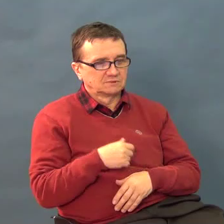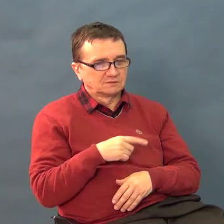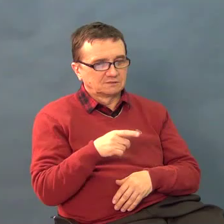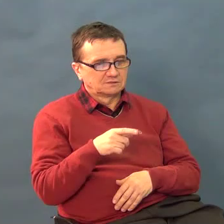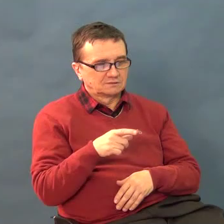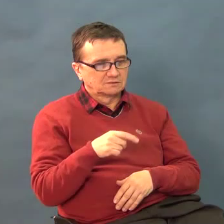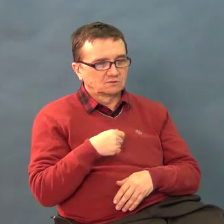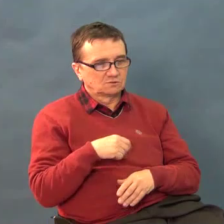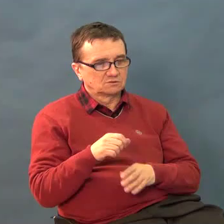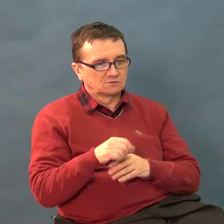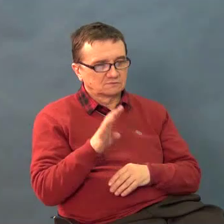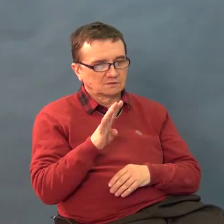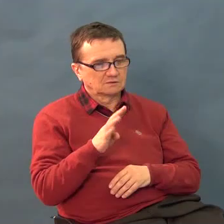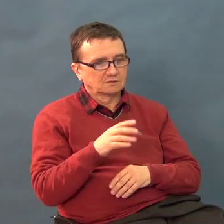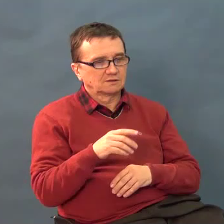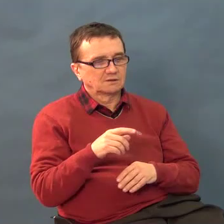Ja pracuję do czwartej.